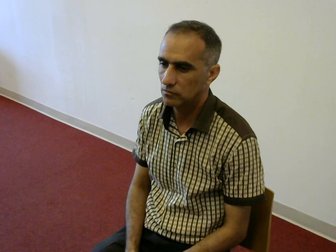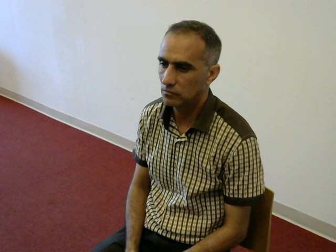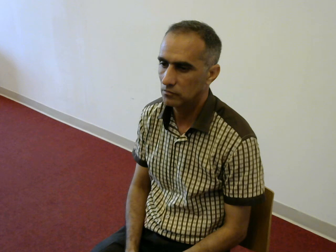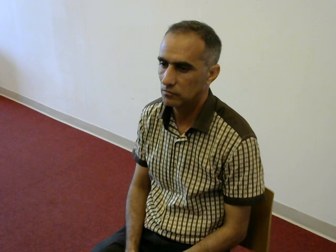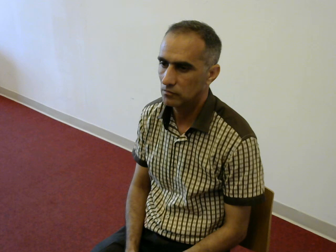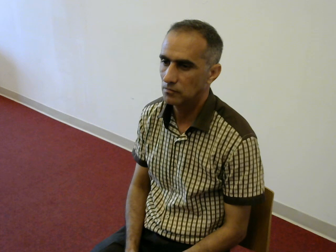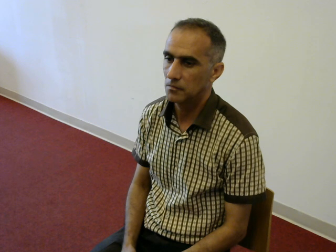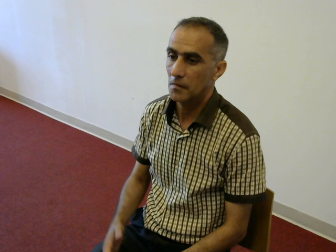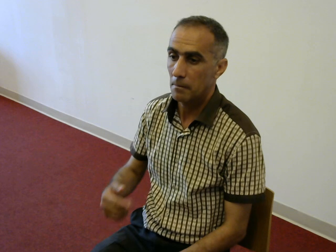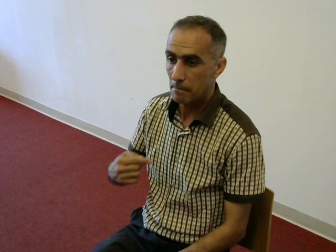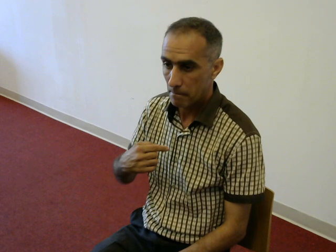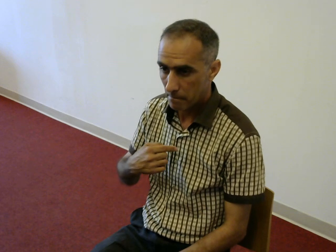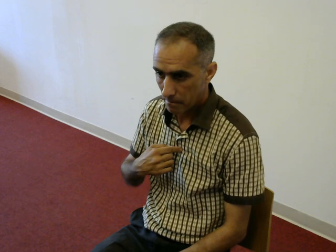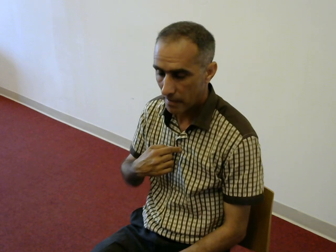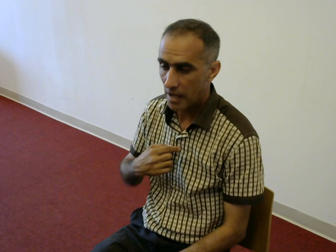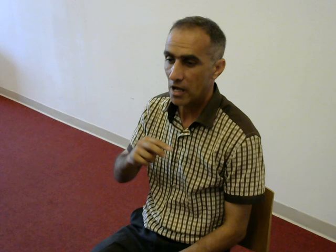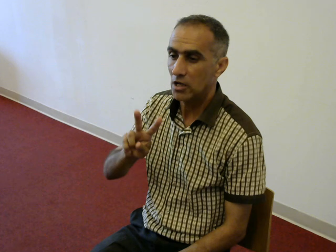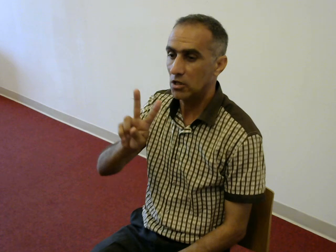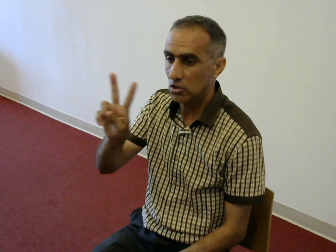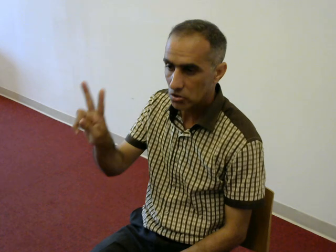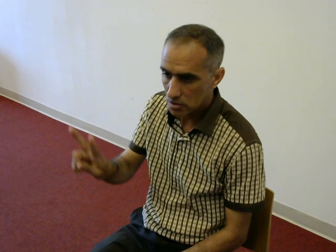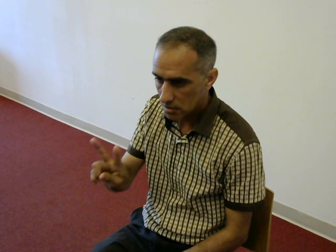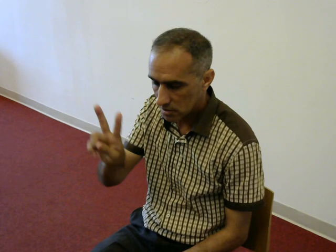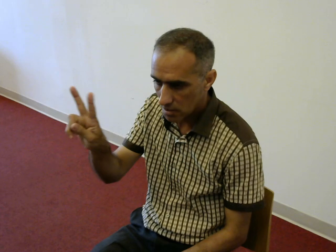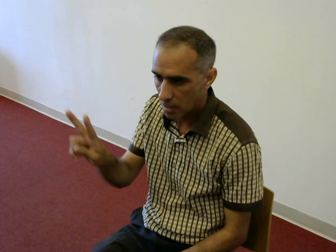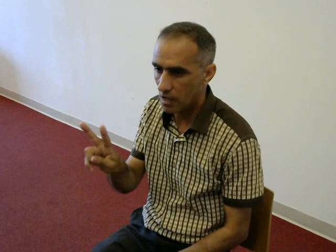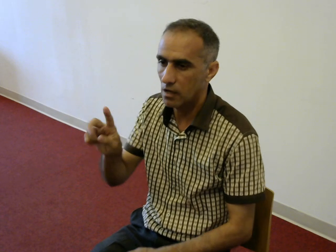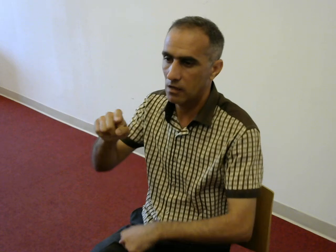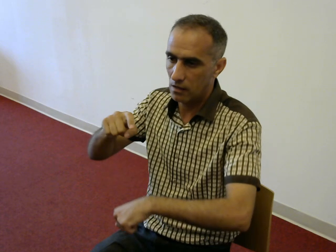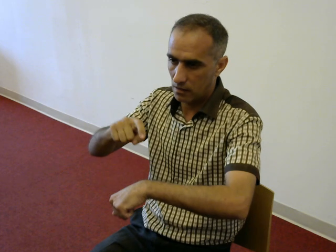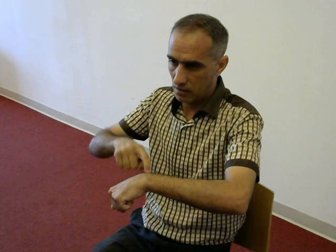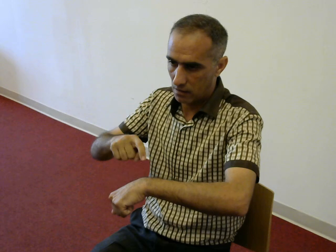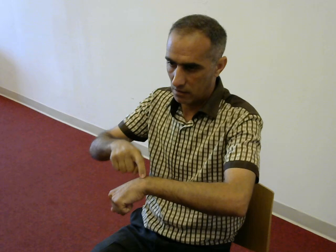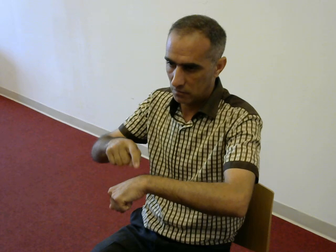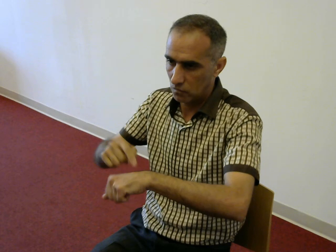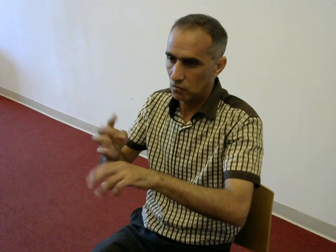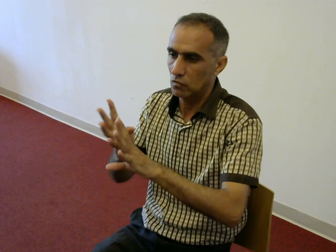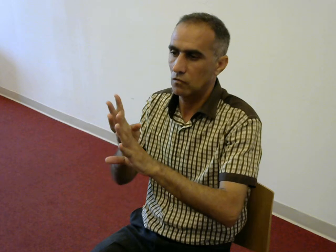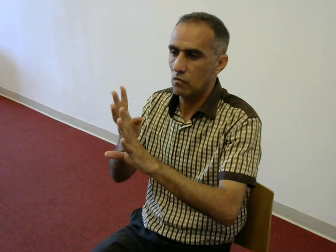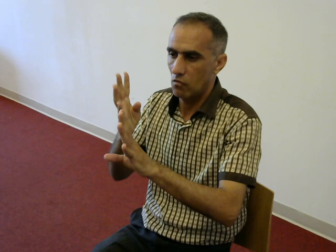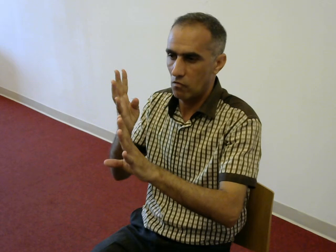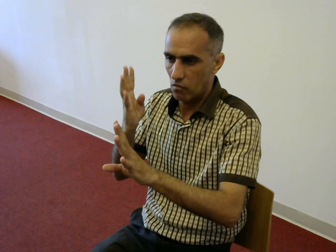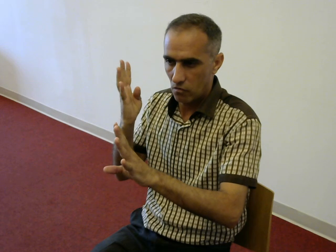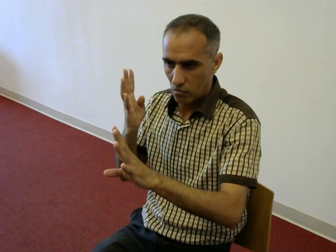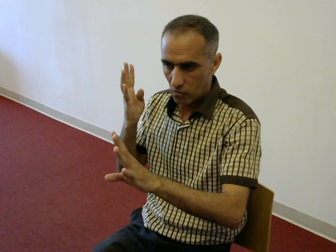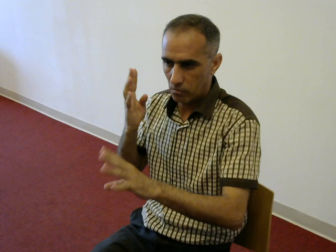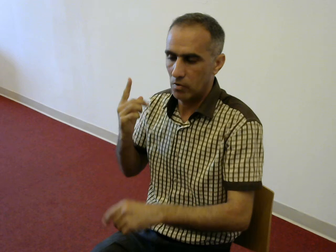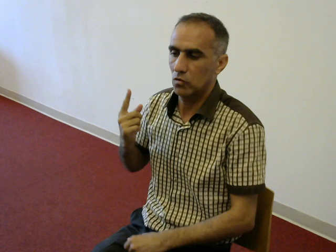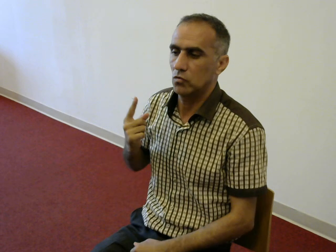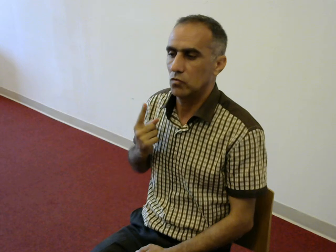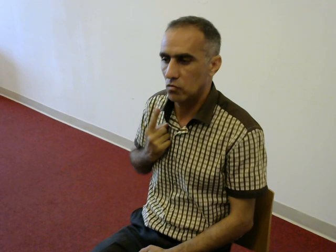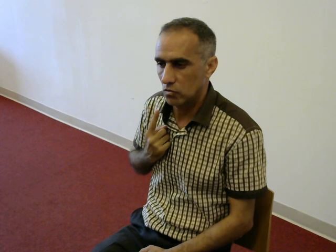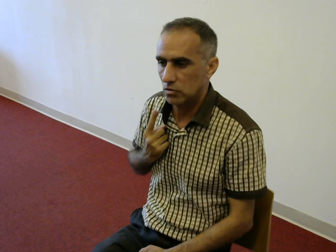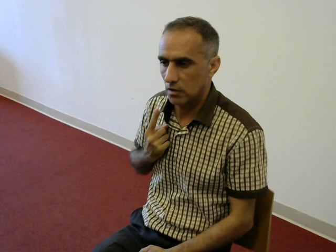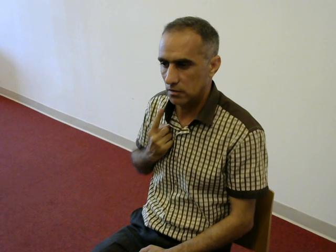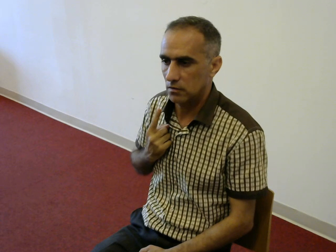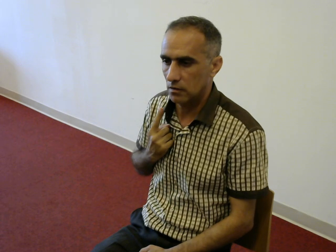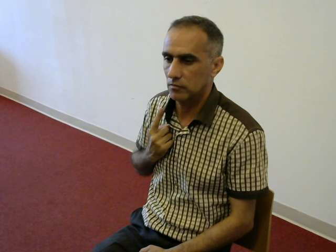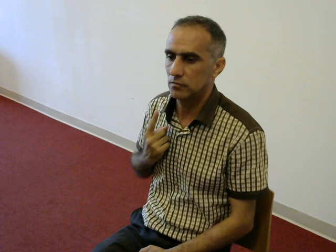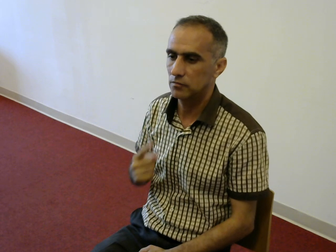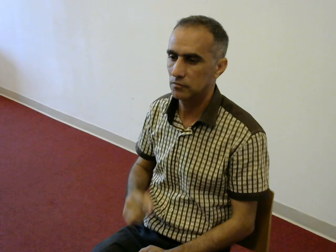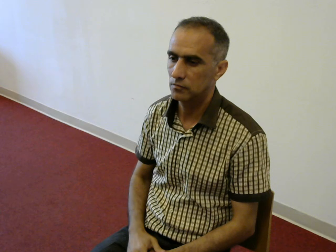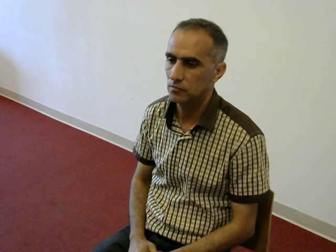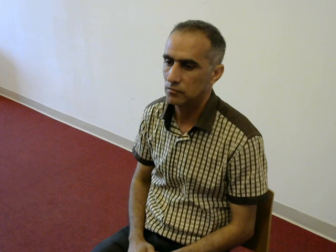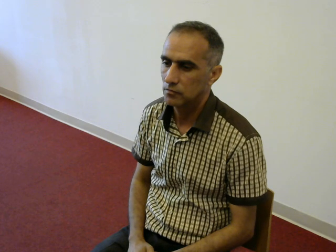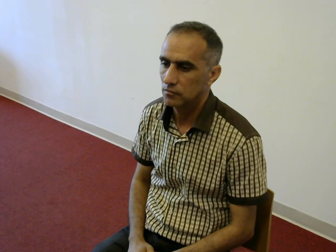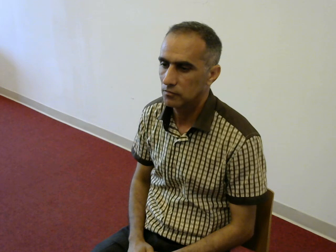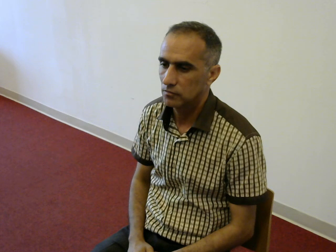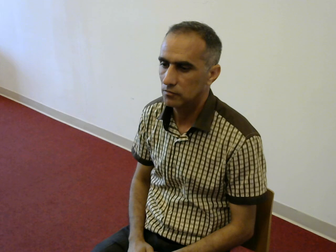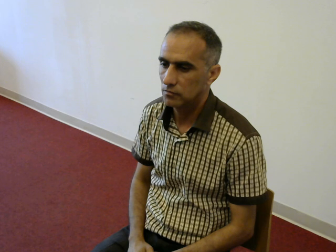Mən iki saatdır növbədə gözləyirəm